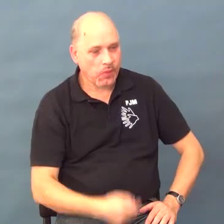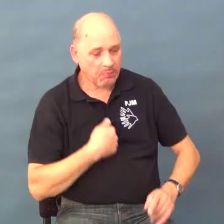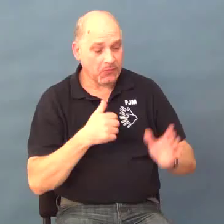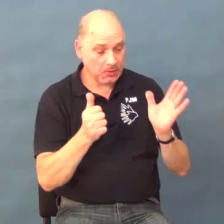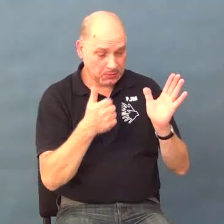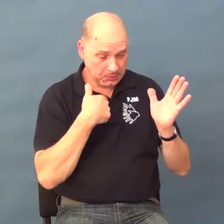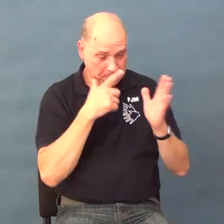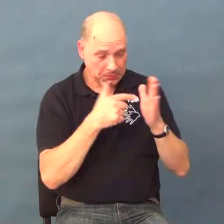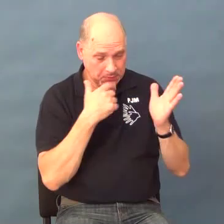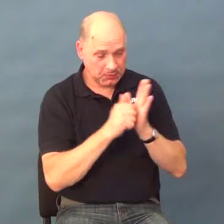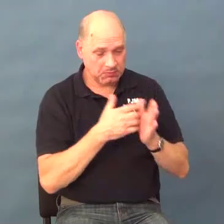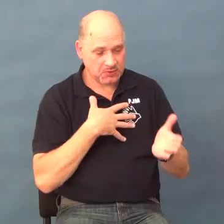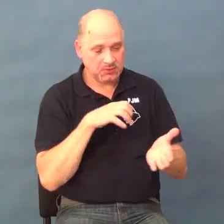Ja mam zajęte szesnastego.